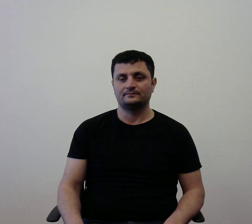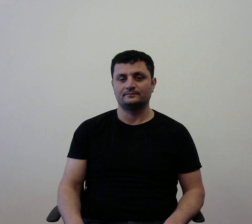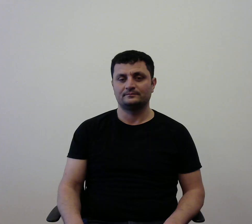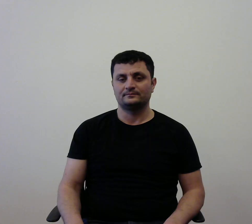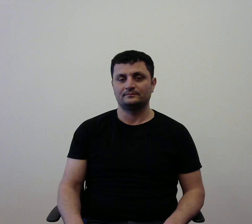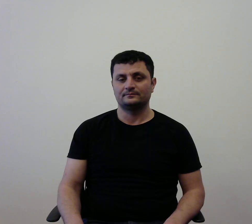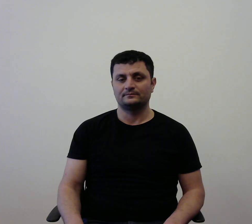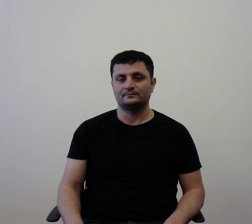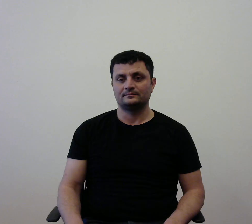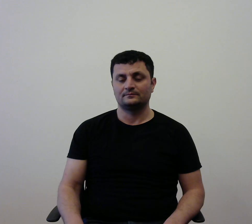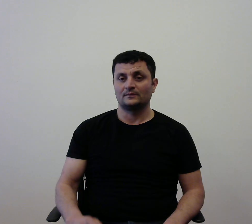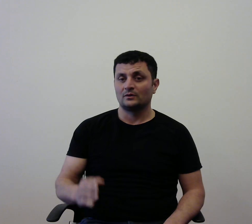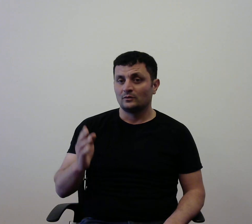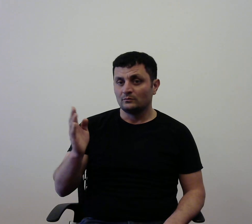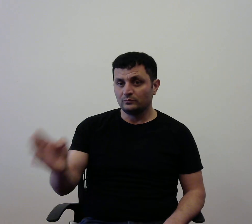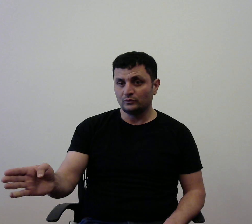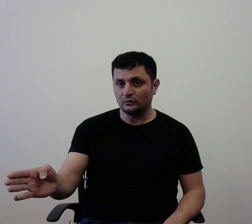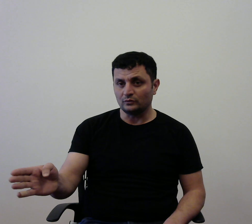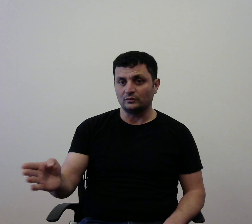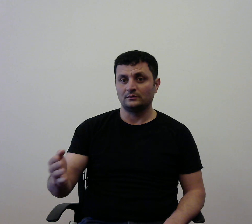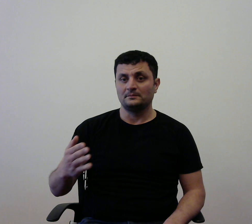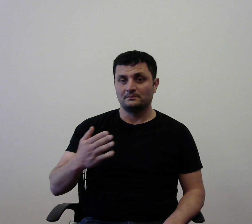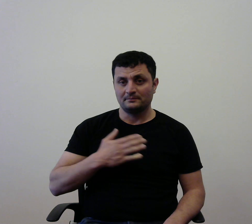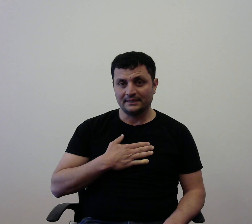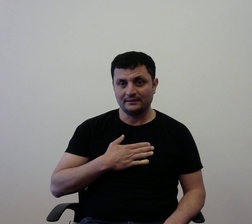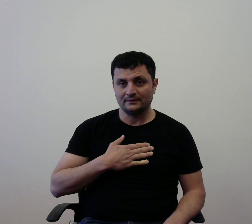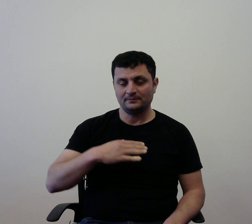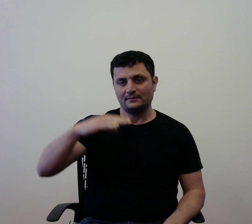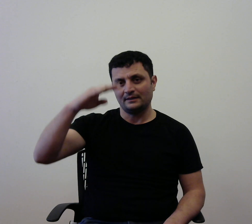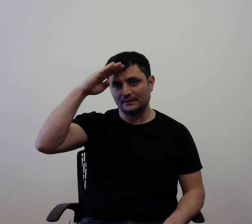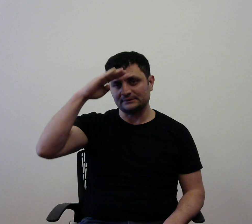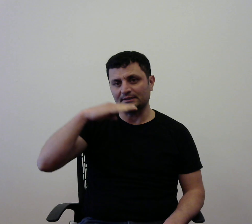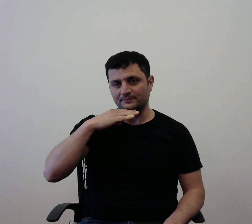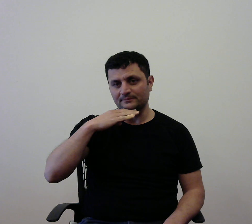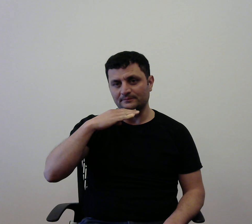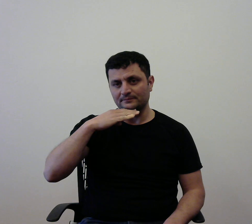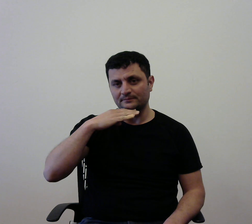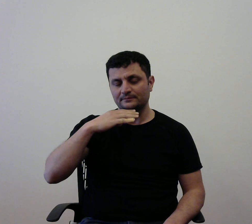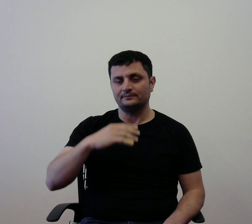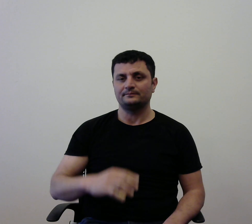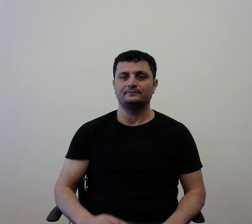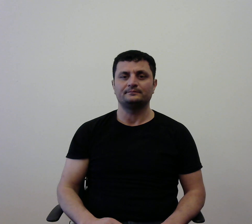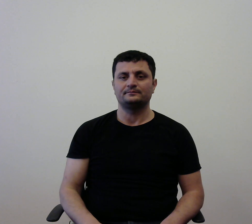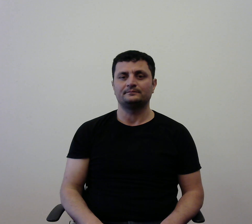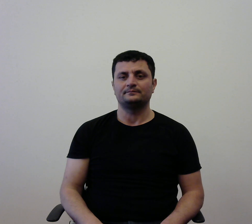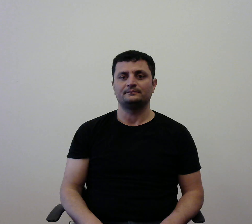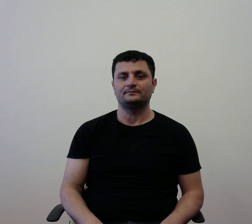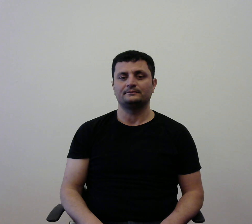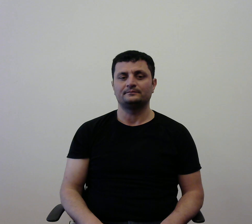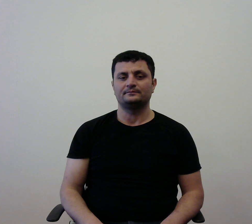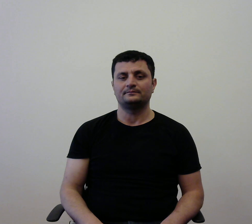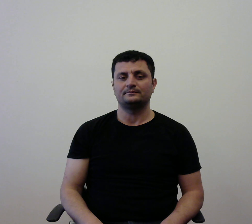Bu mənim atamdır